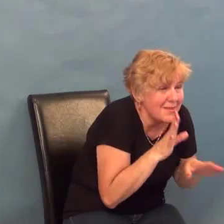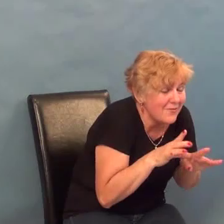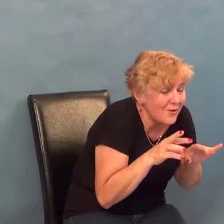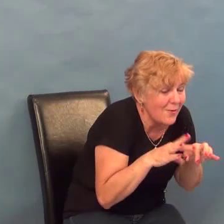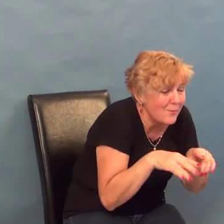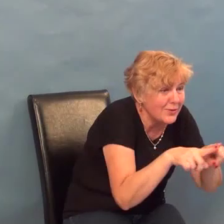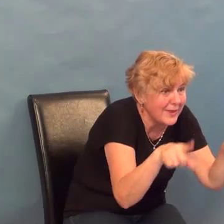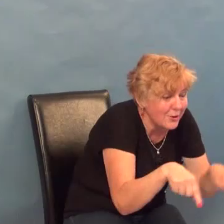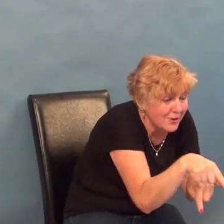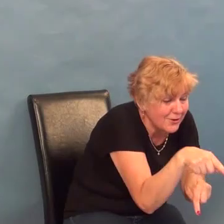Na ekranie jest ważna informacja.